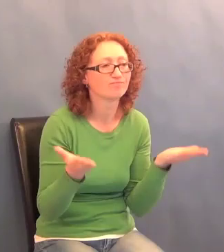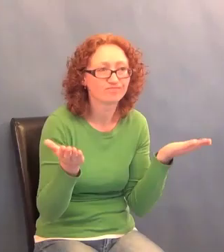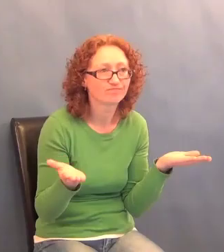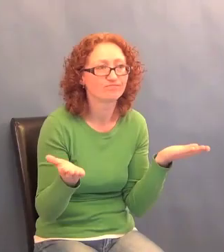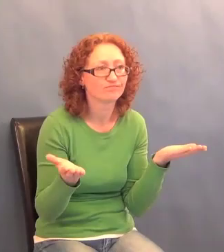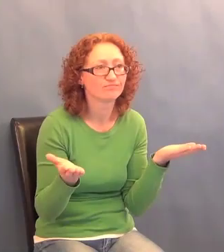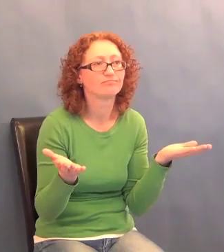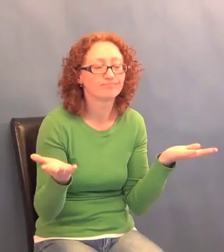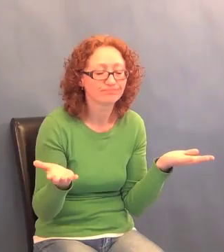Dlatego nie?